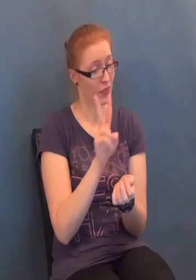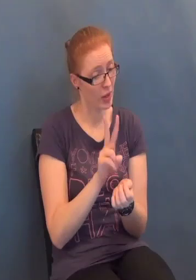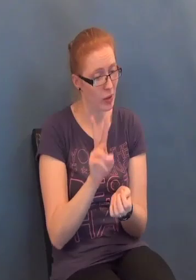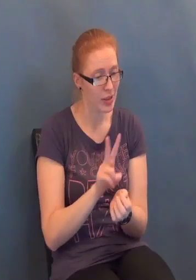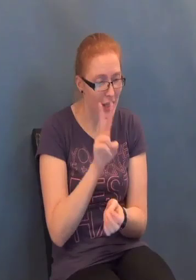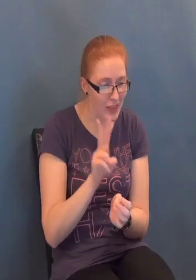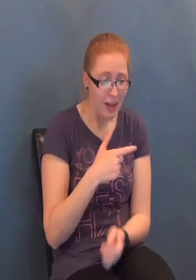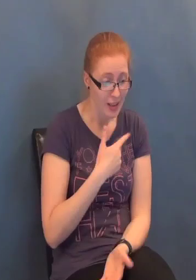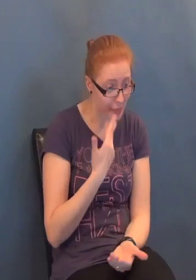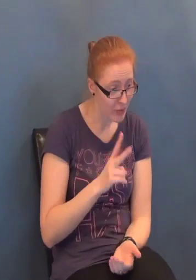Chcesz dwie godziny.